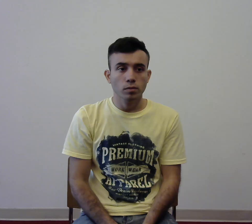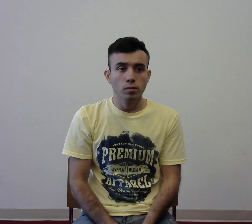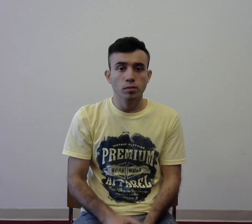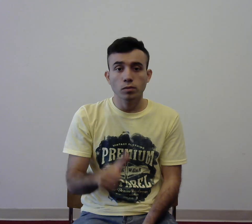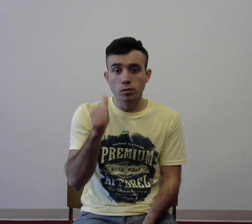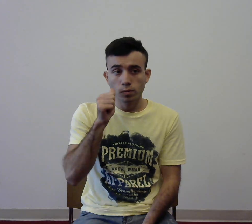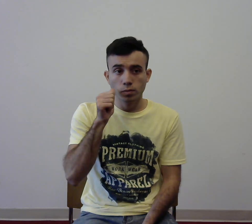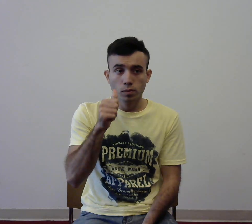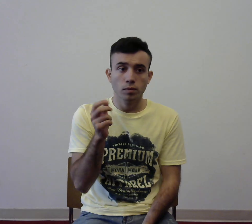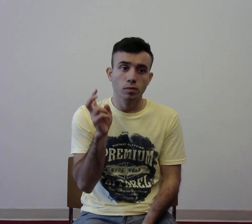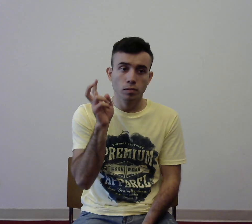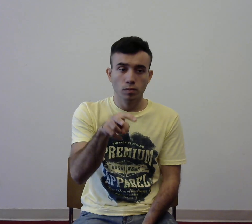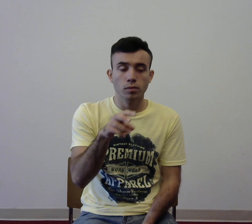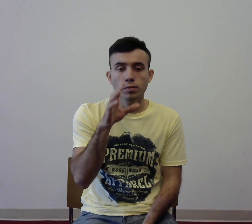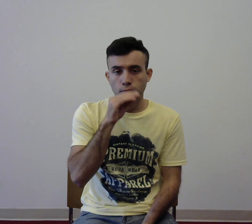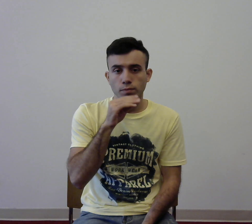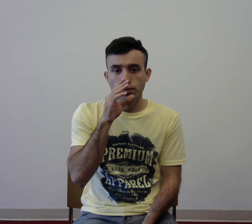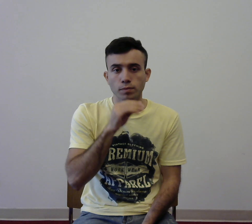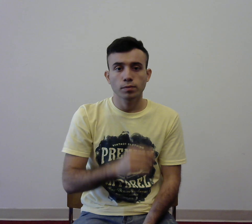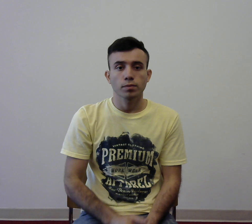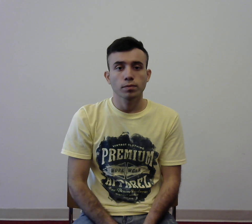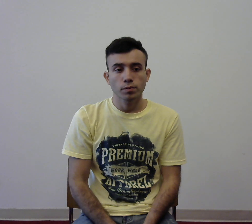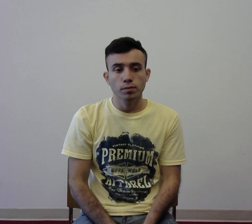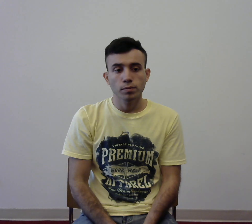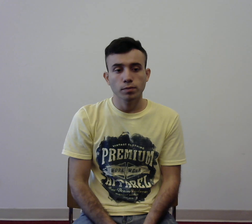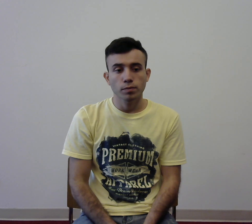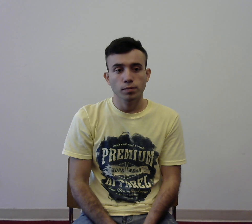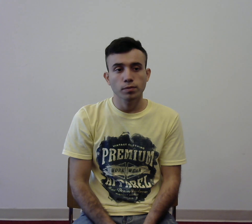Sabah gələ bilərəmmi?